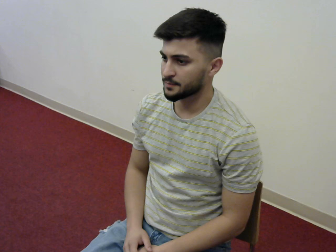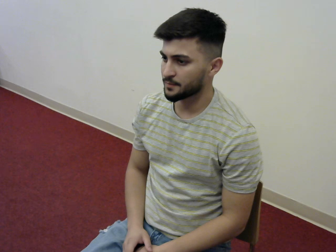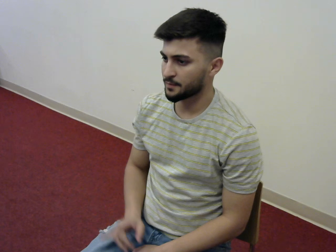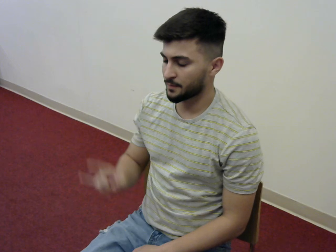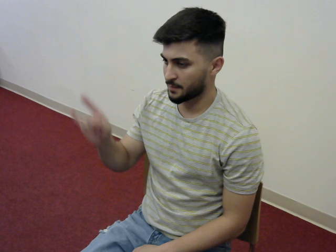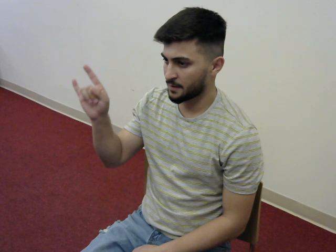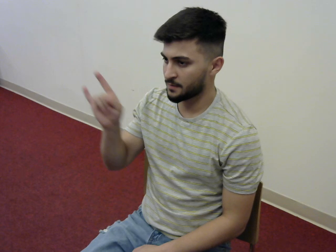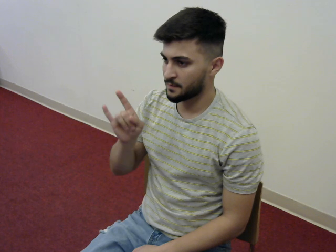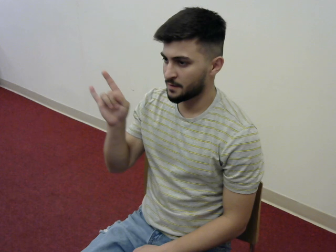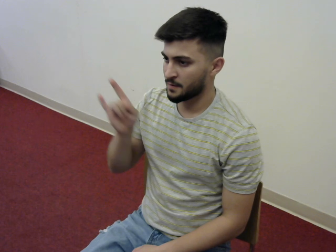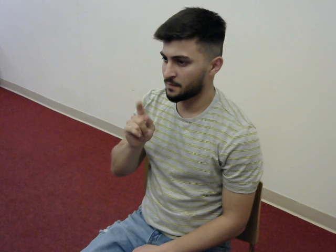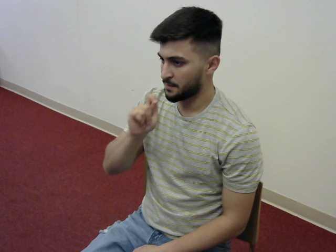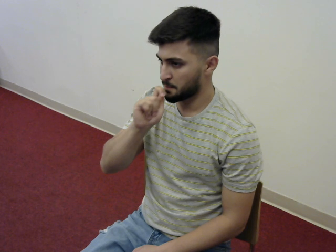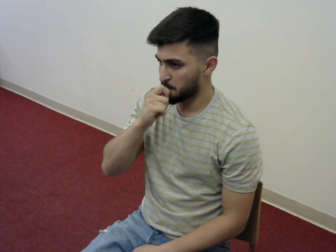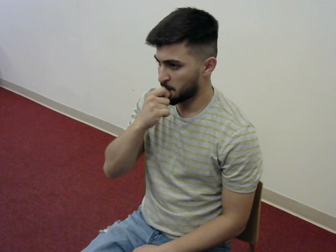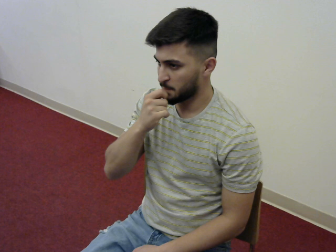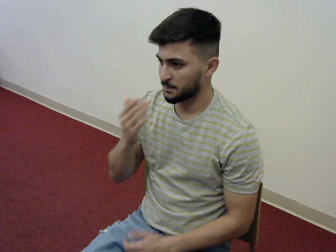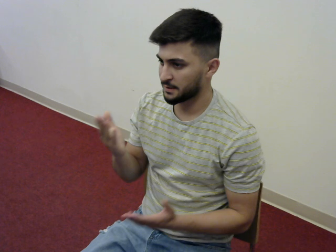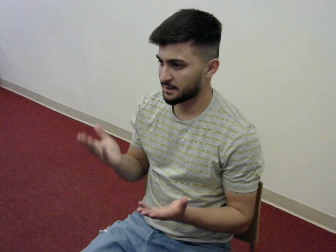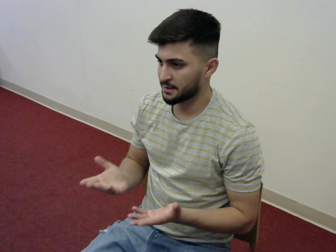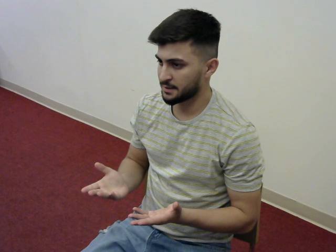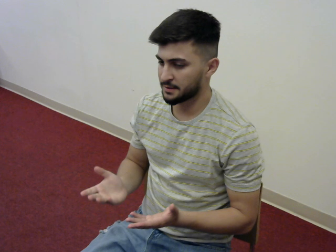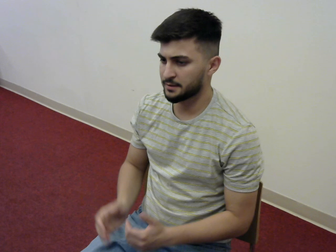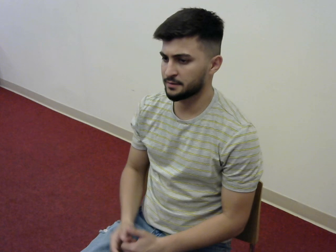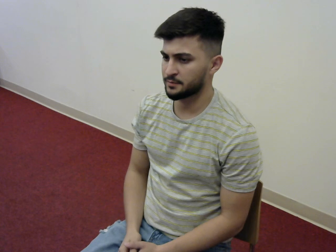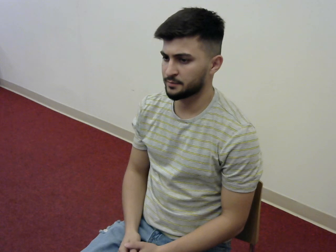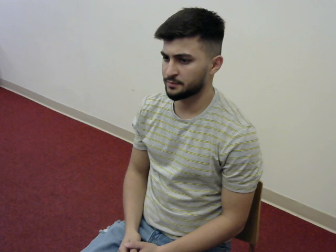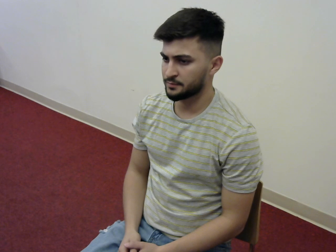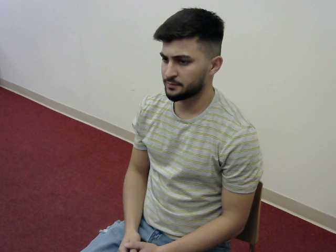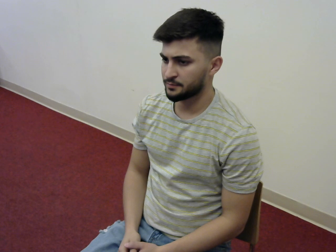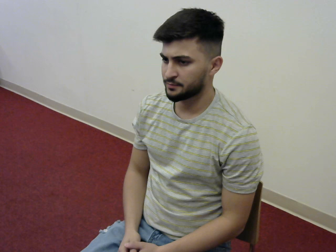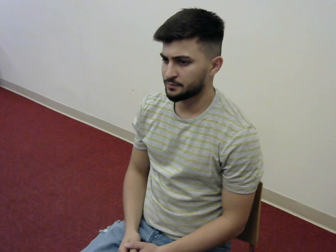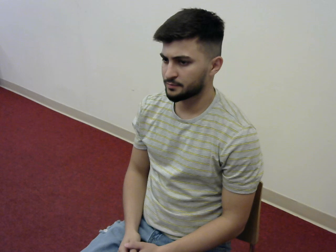WiFi-ın parolu nədir?